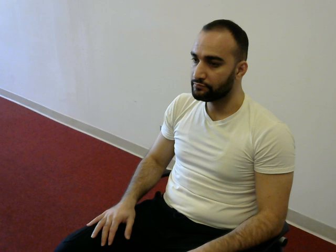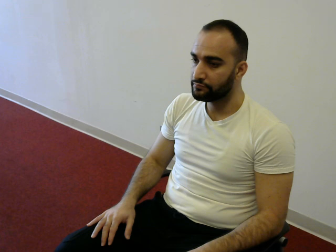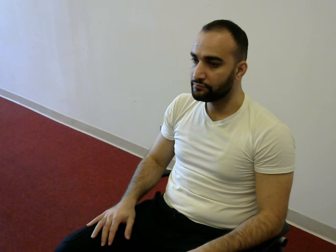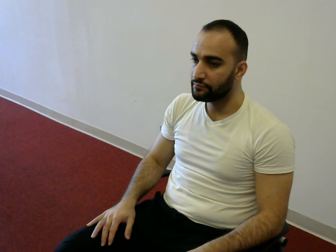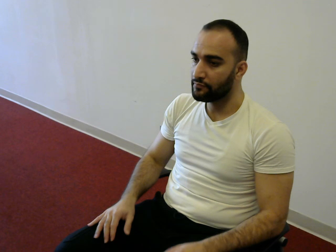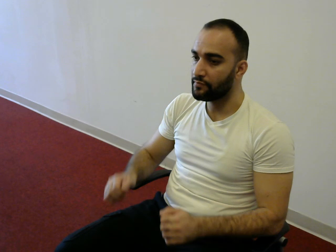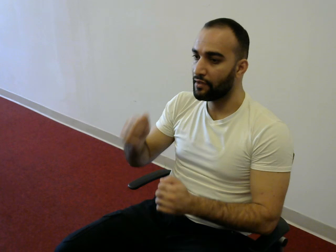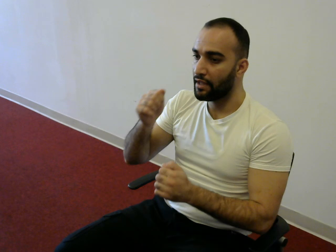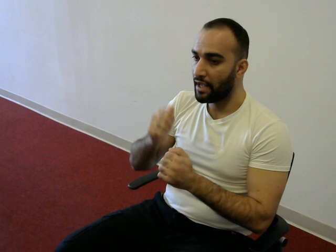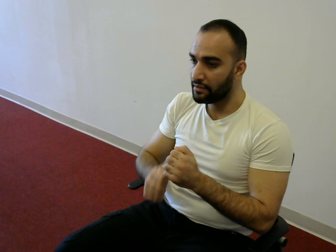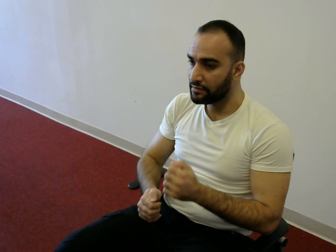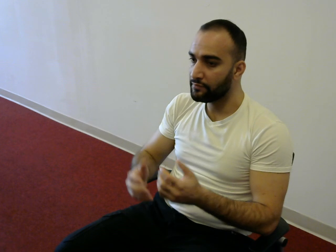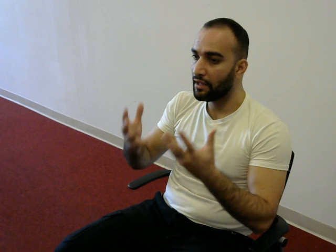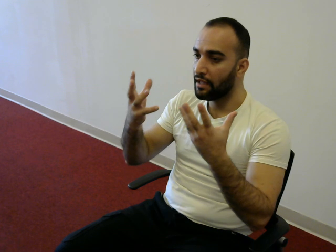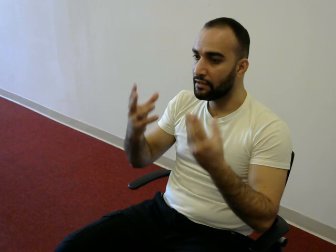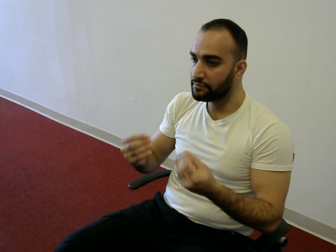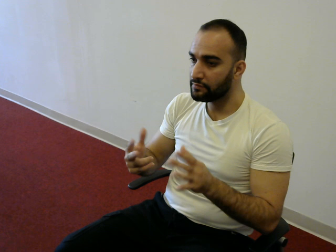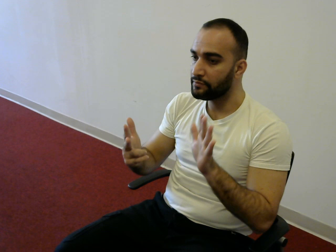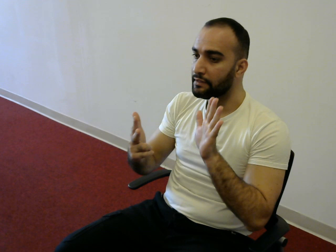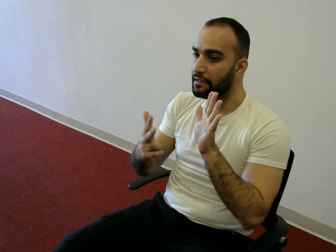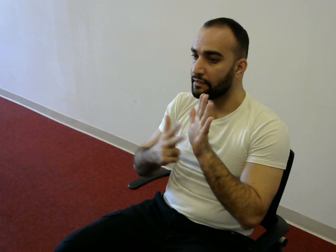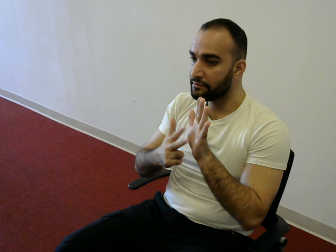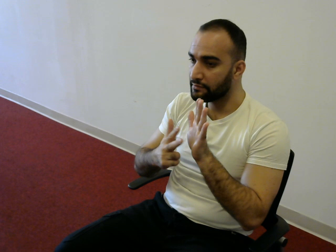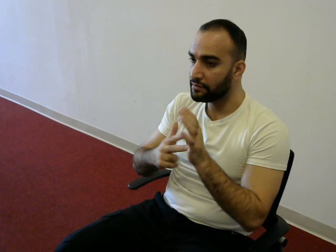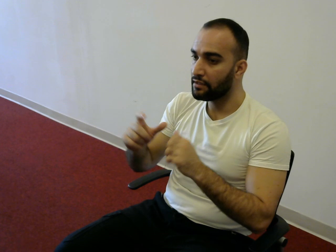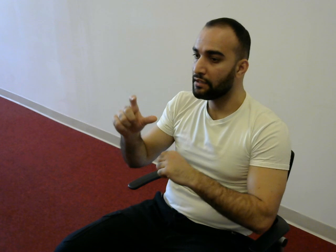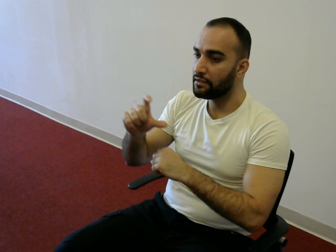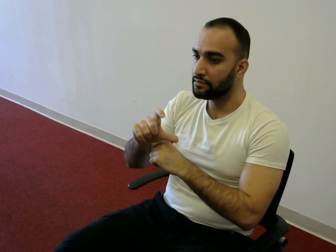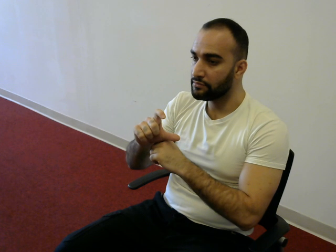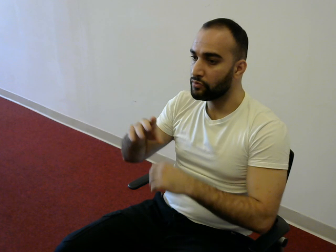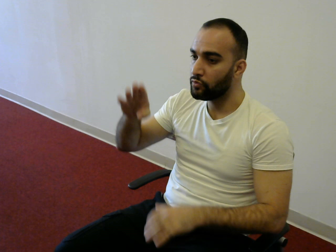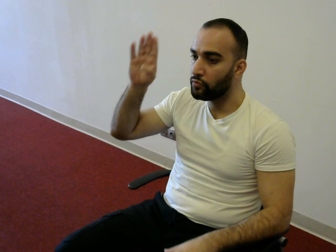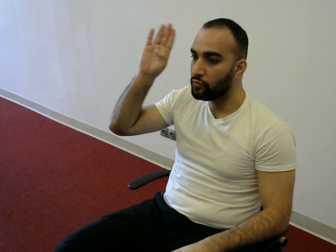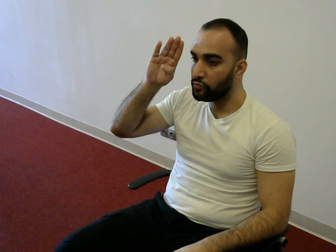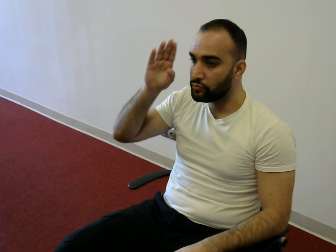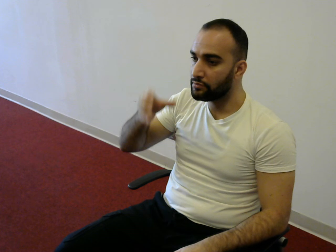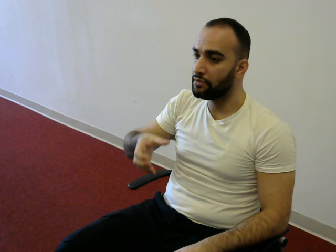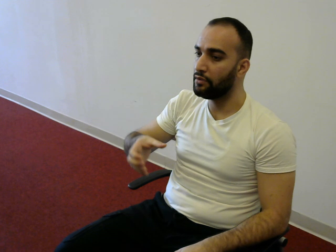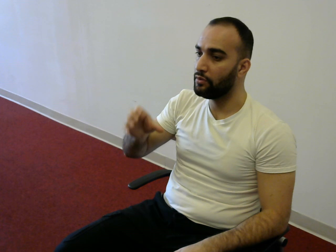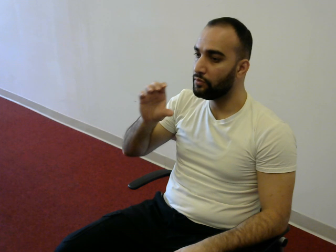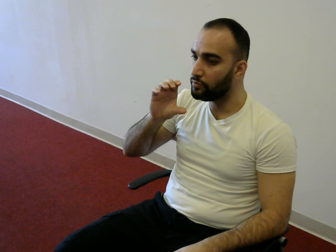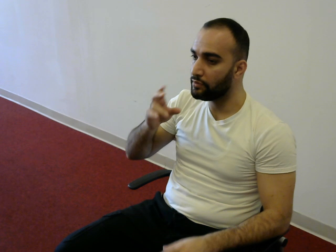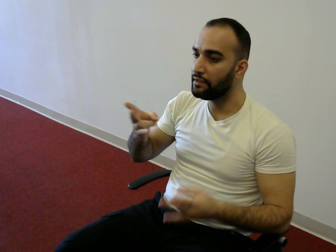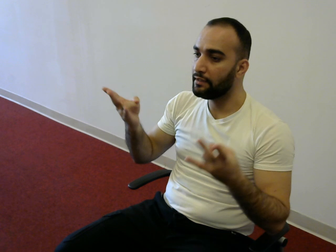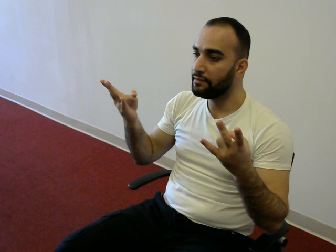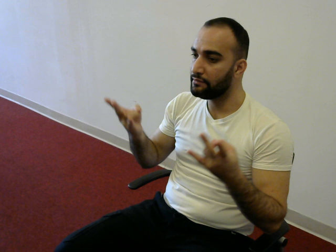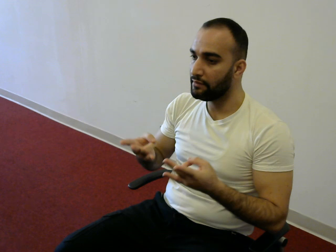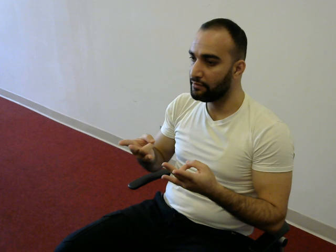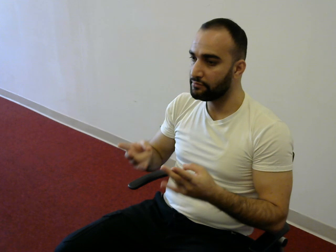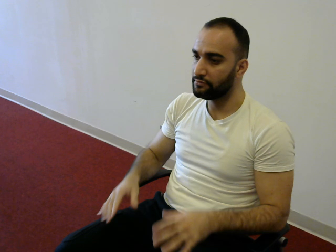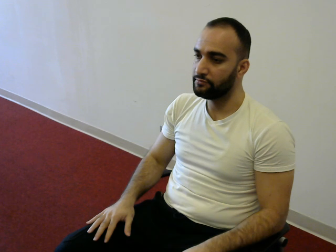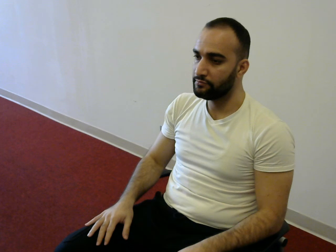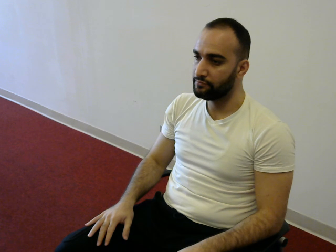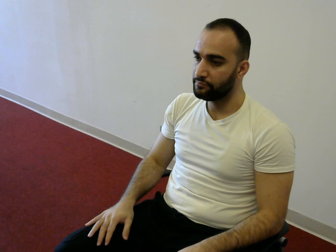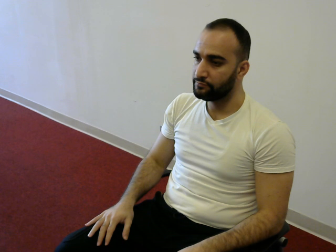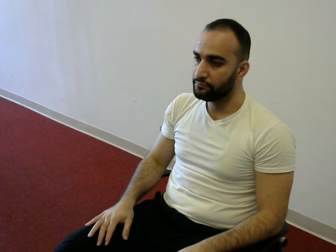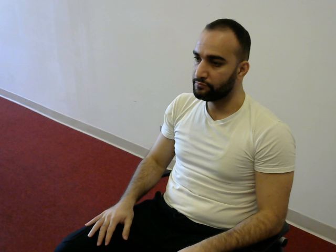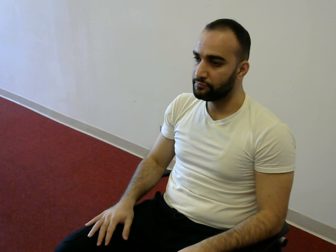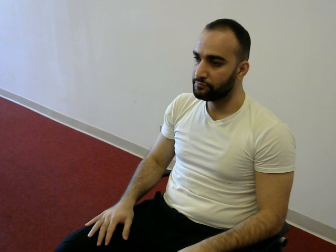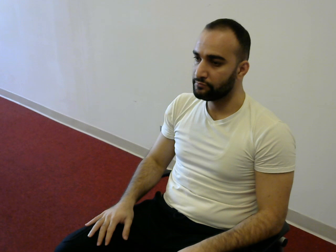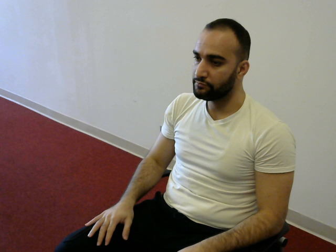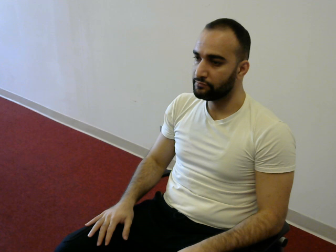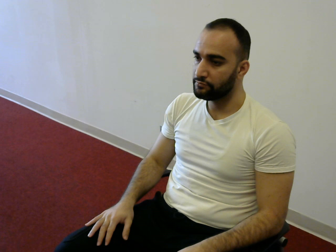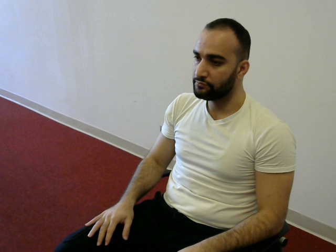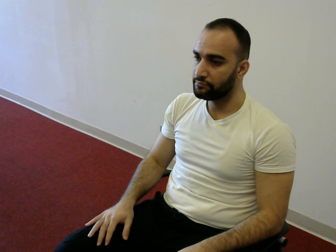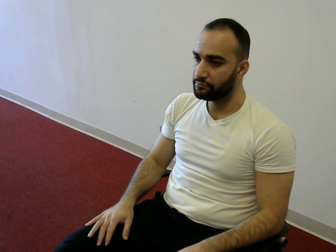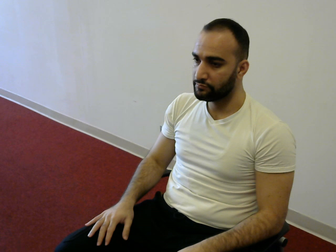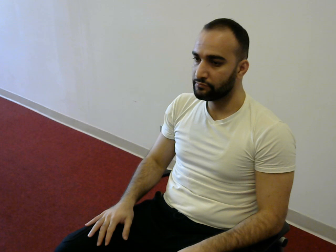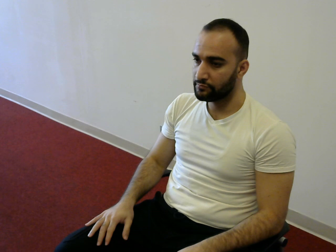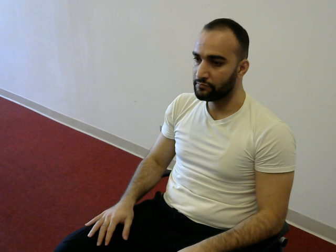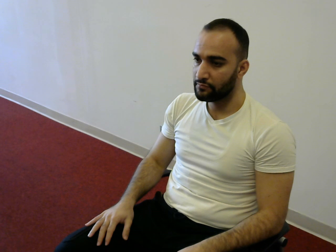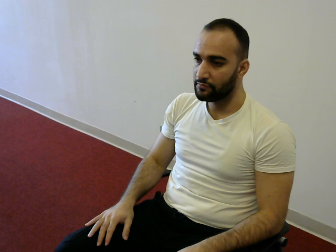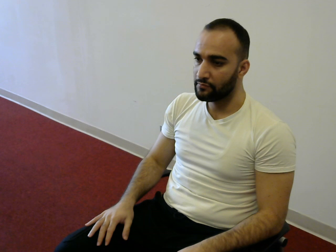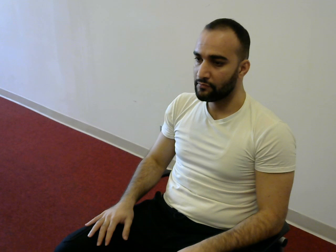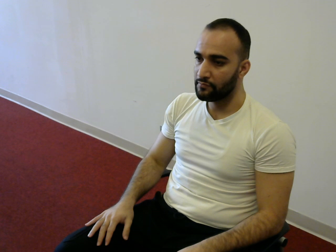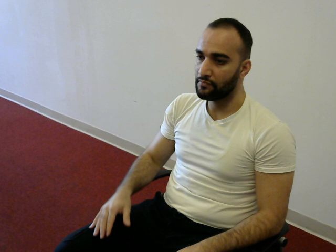Hər gün 8 stəkan su içmək lazımdır